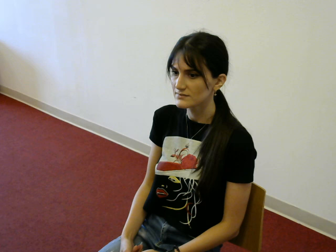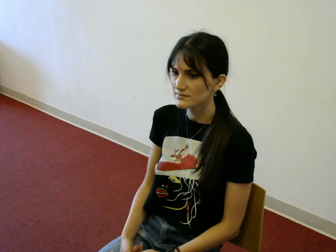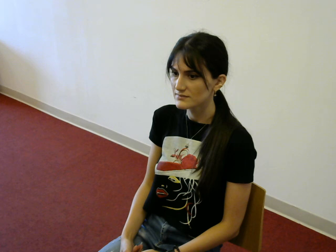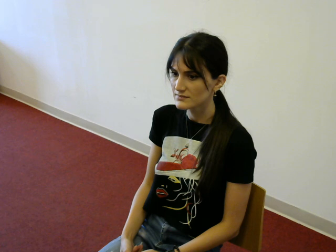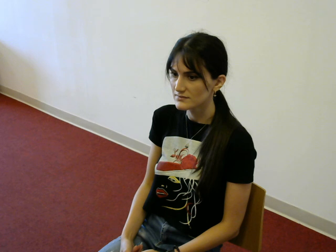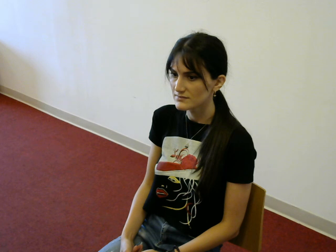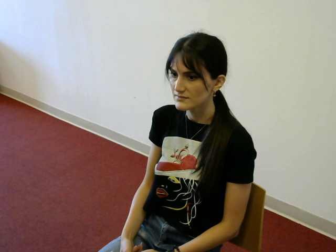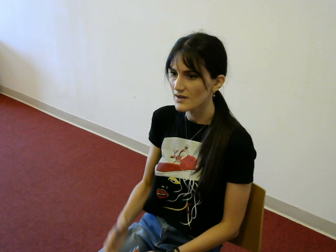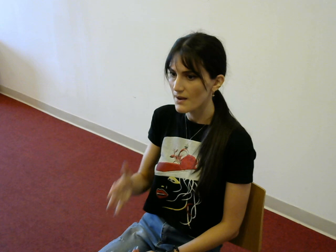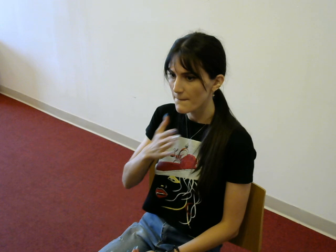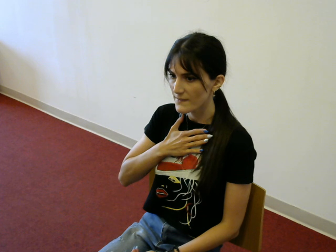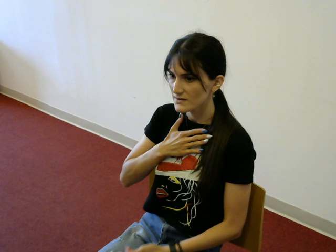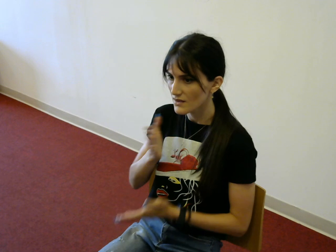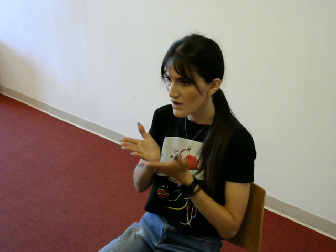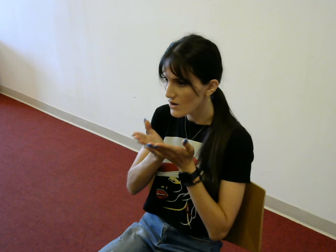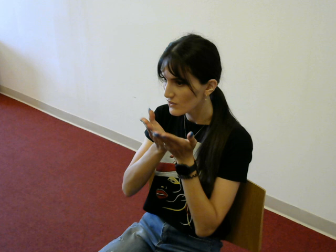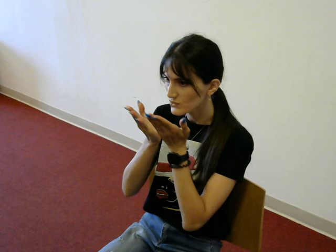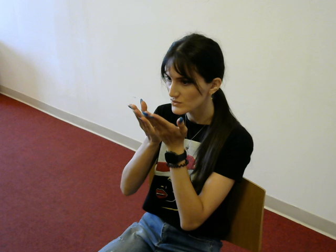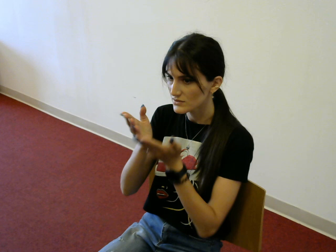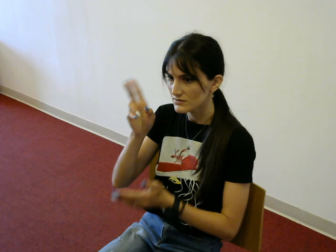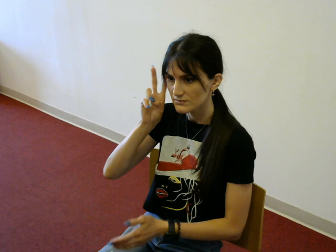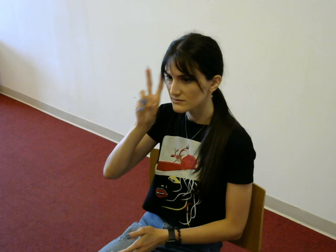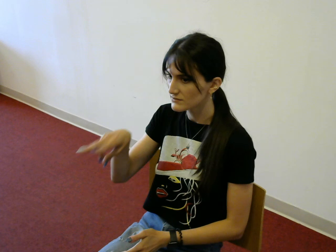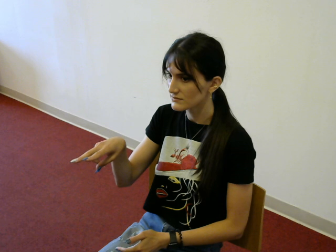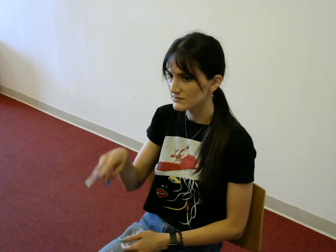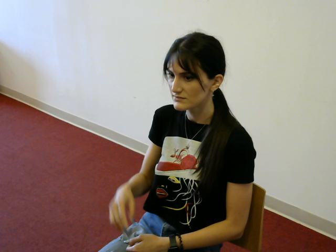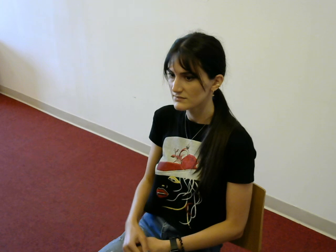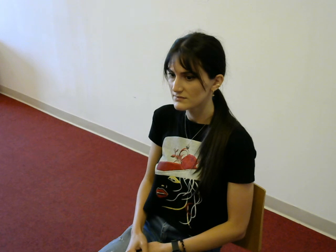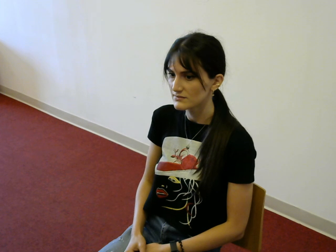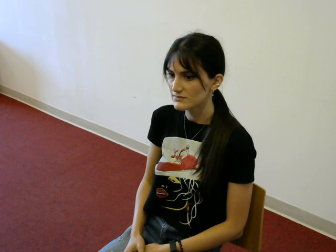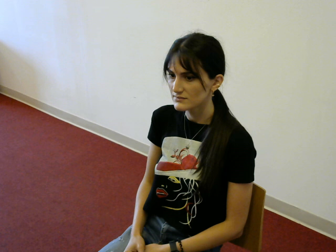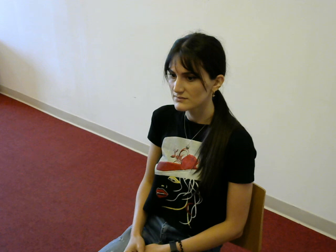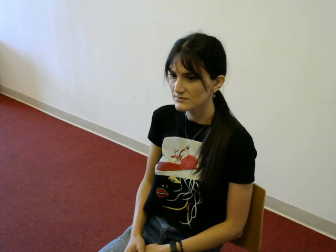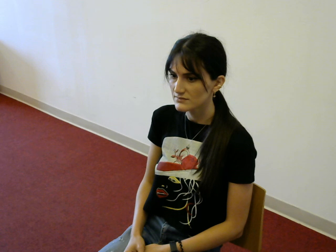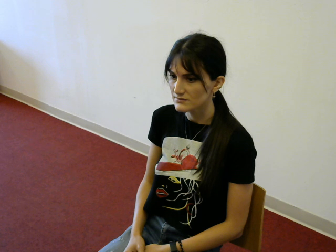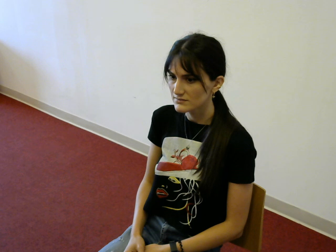Mən oxuya bilmirəm